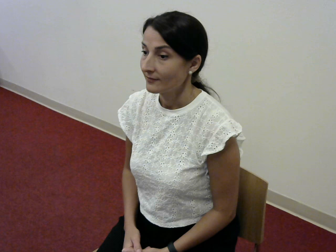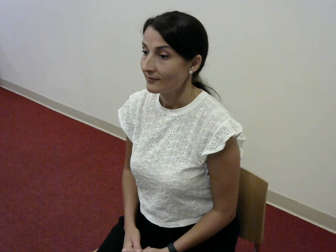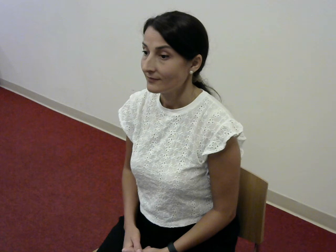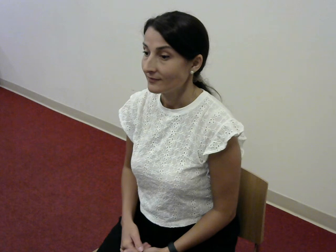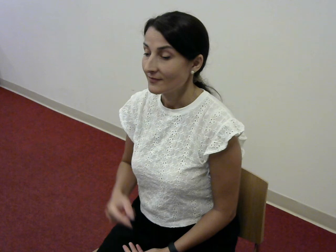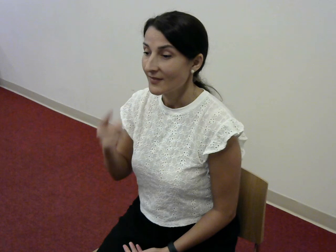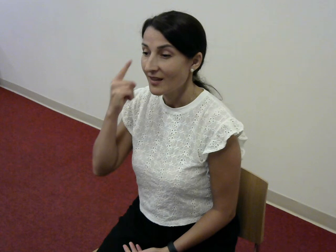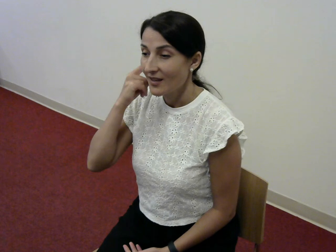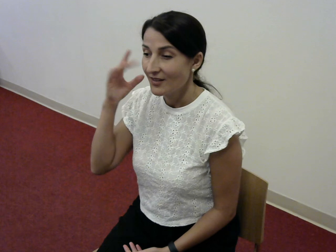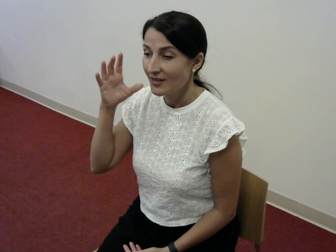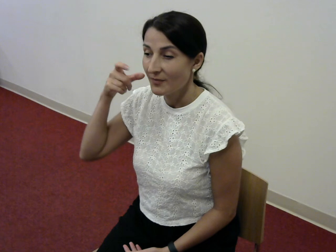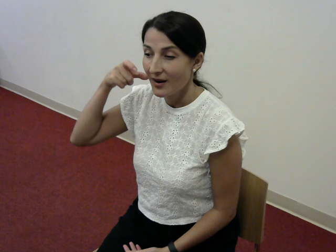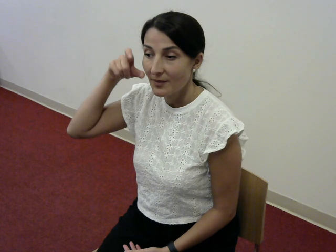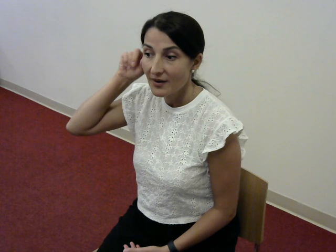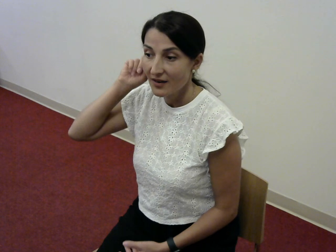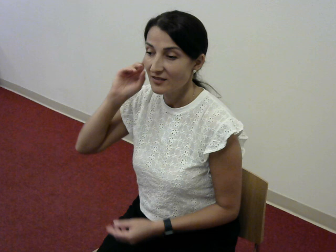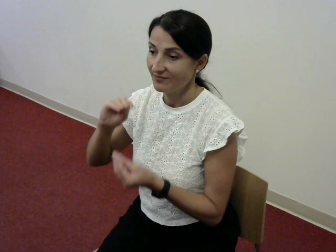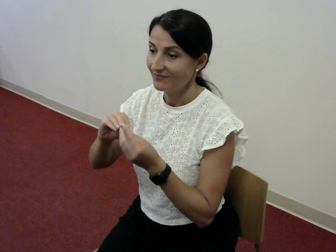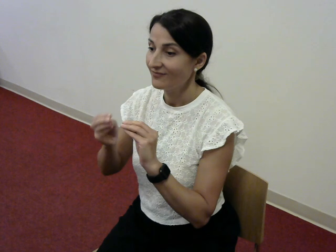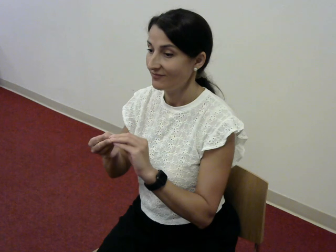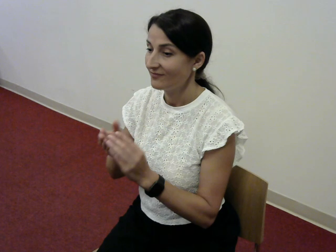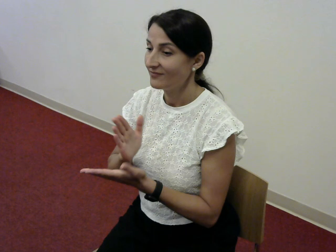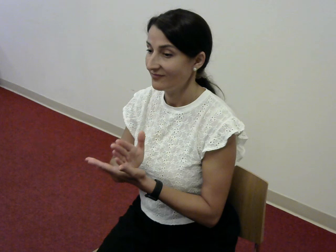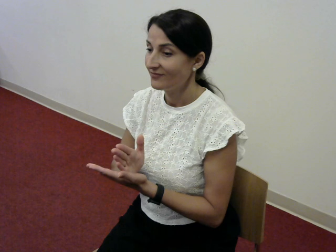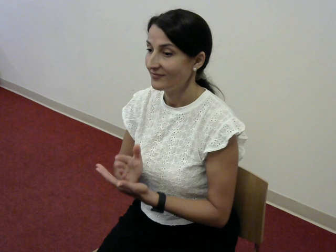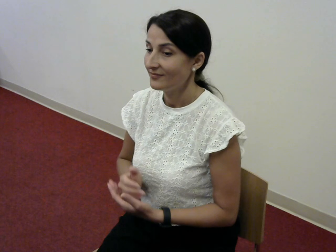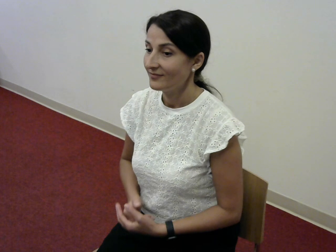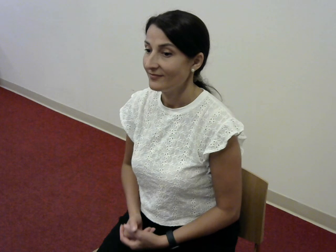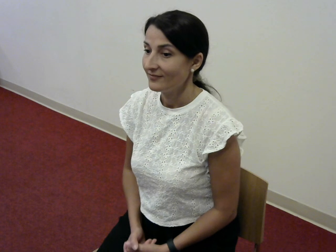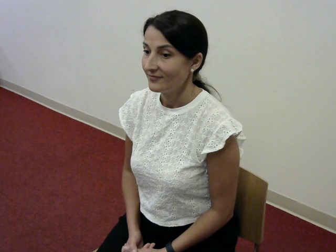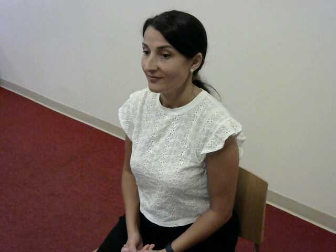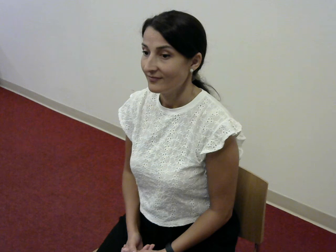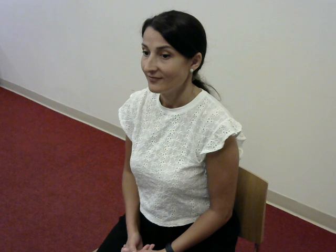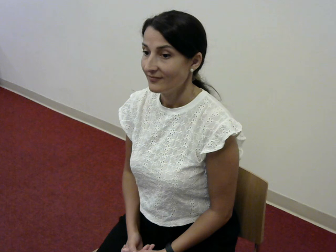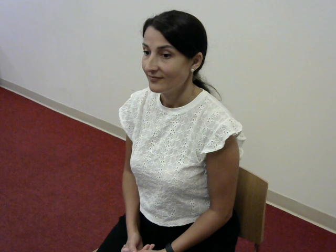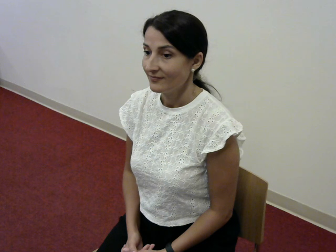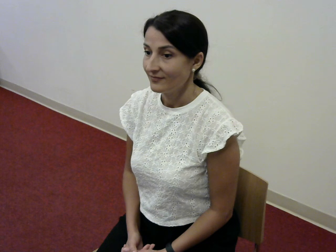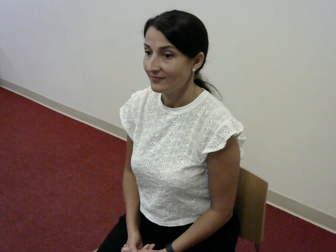Eşitmə aparatımın nasazlığı var